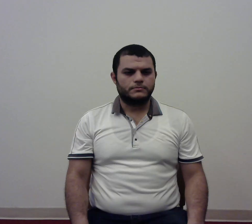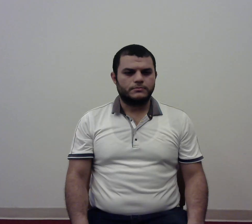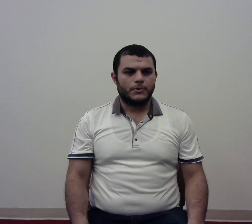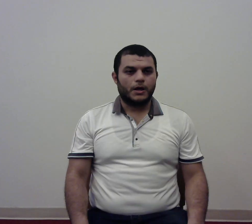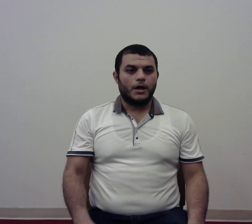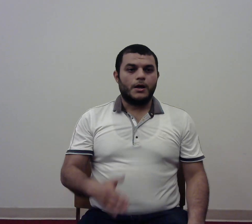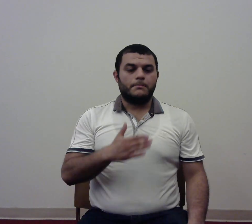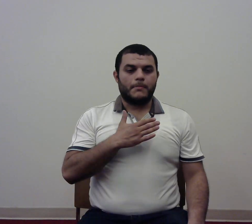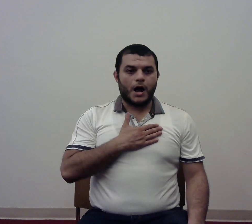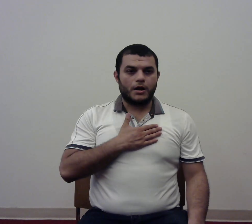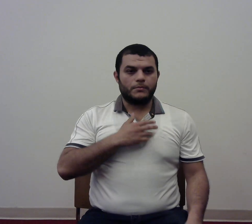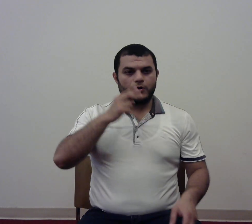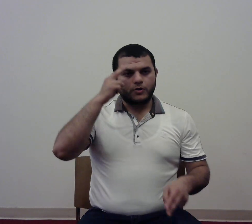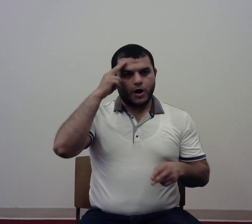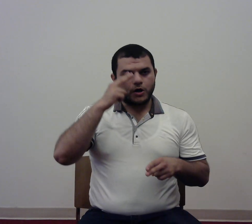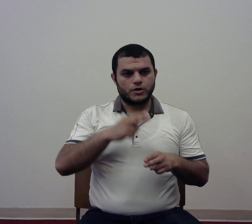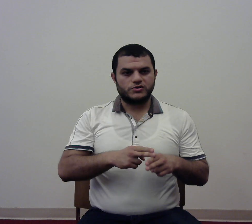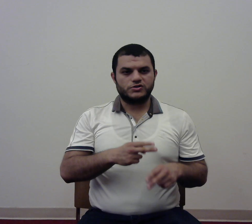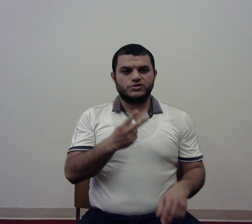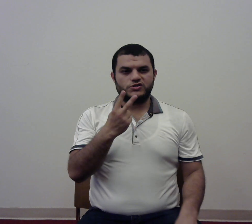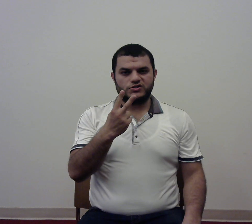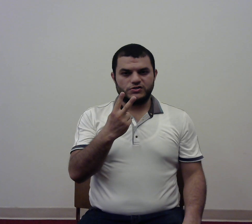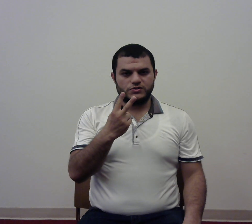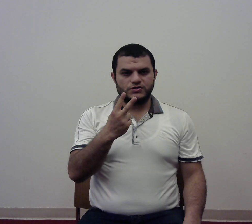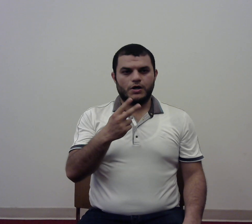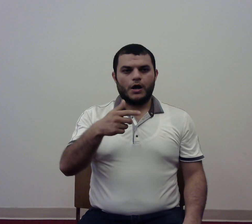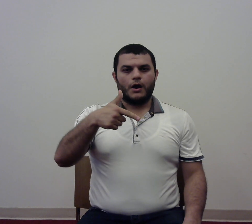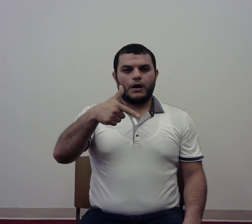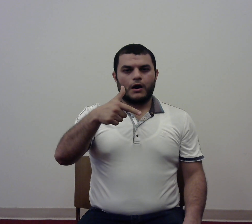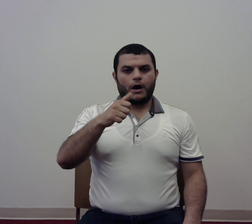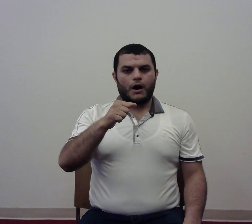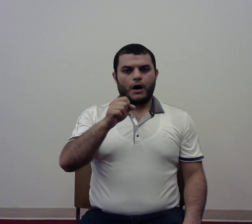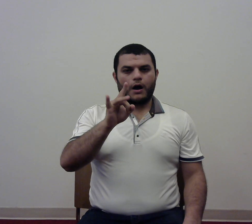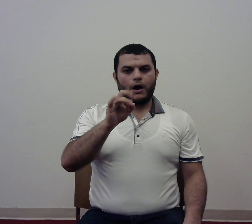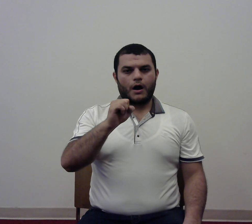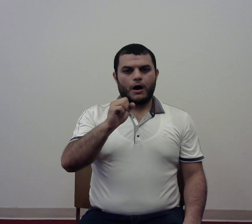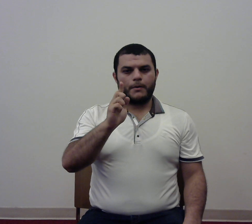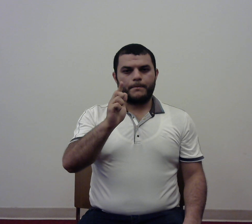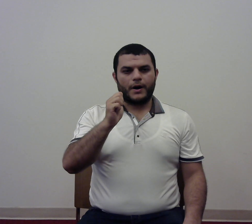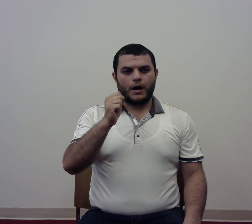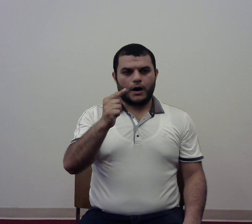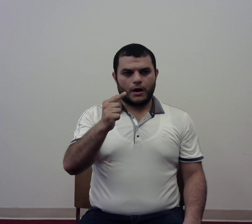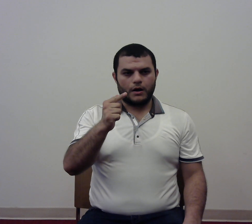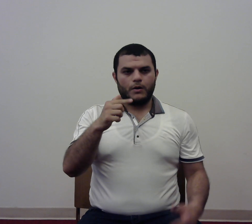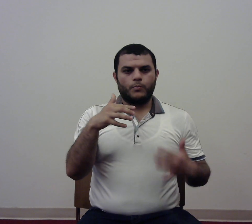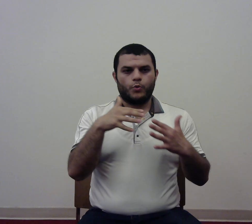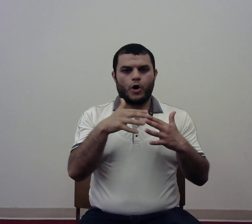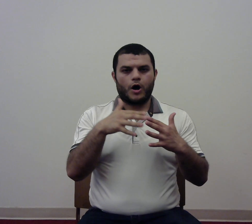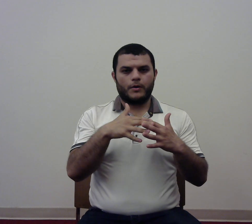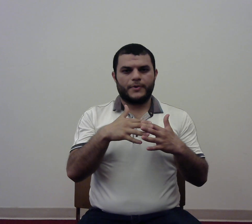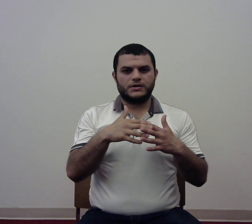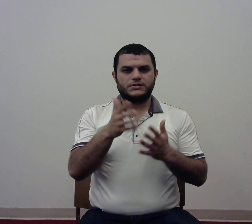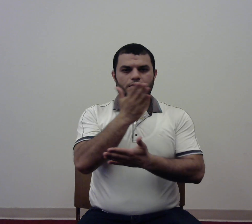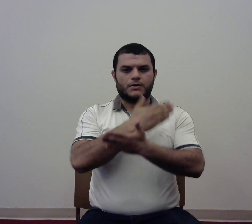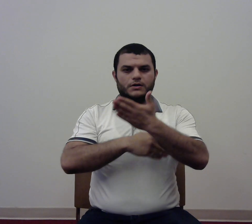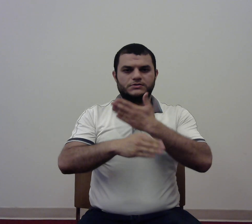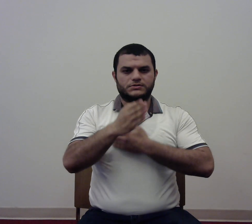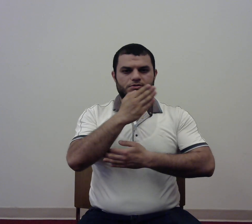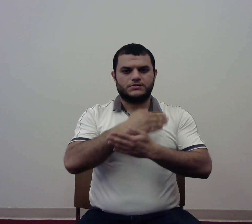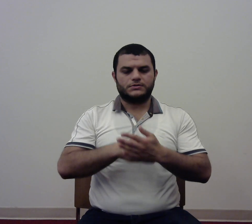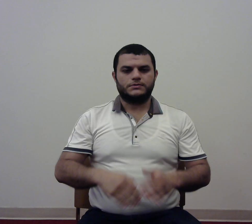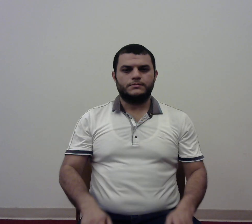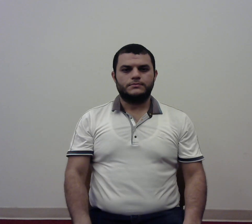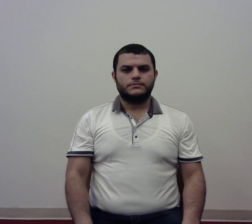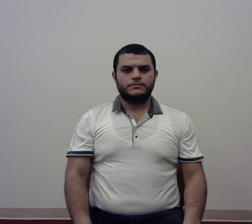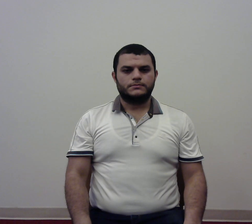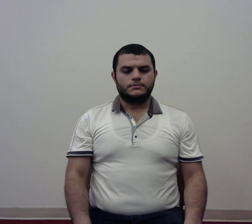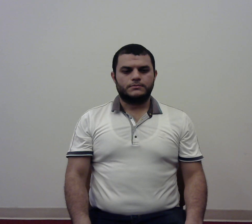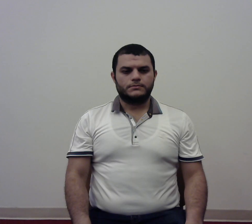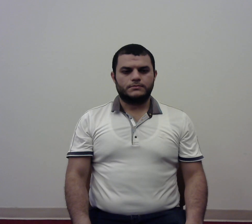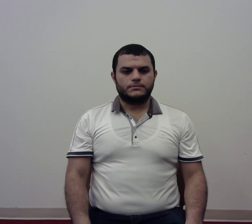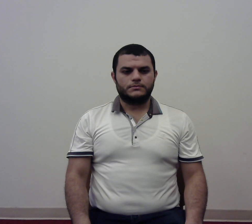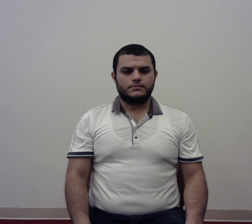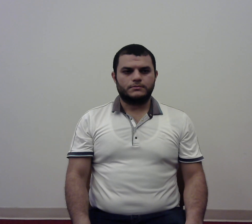Mənim qardaşım 2-ci Qarabağ müharibəsinin qazisidir